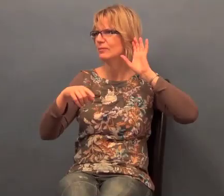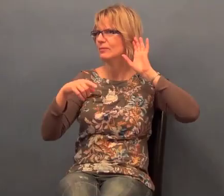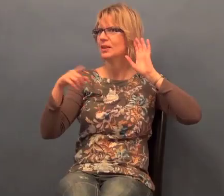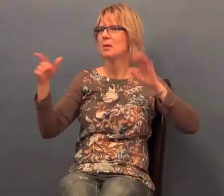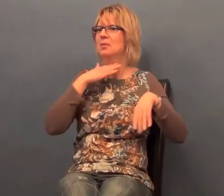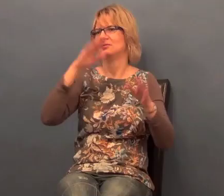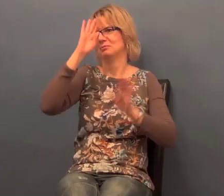Pies niczym się nie przejmuje.